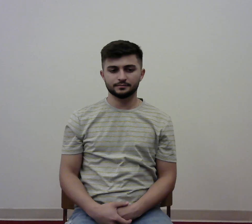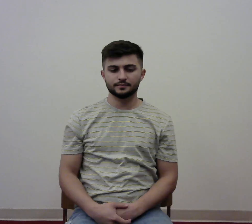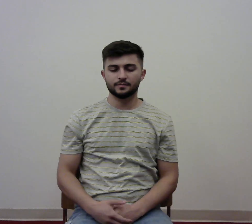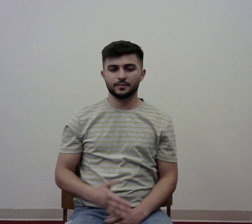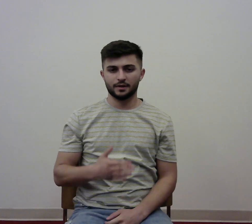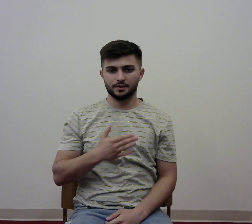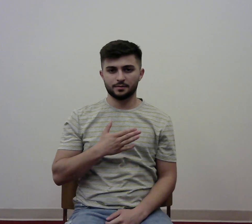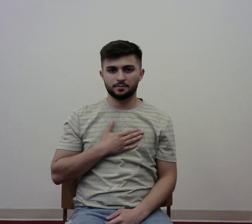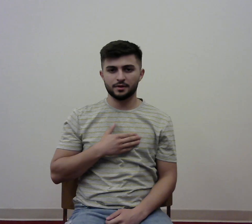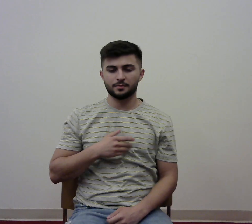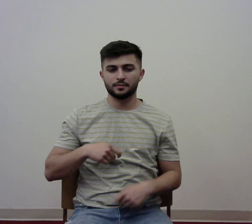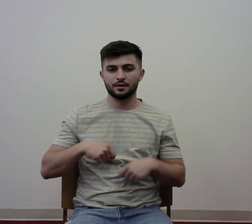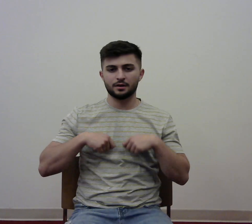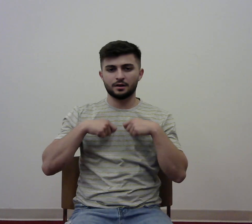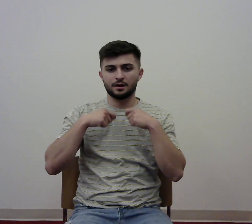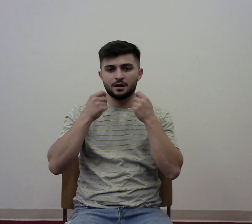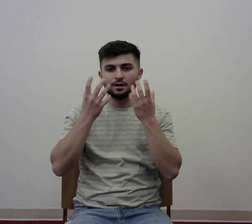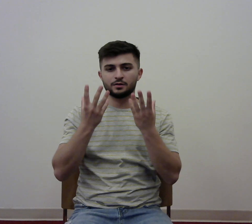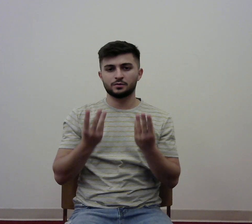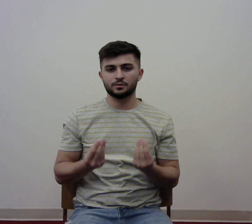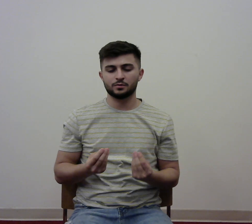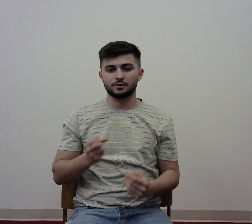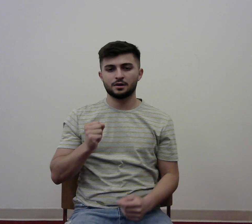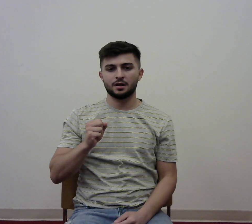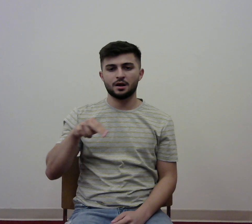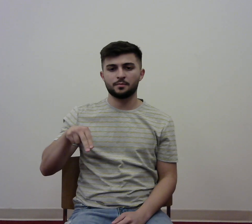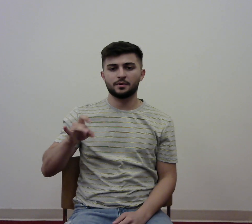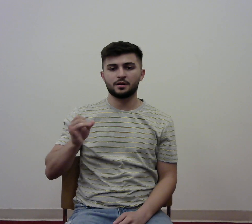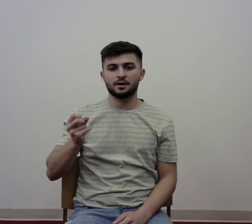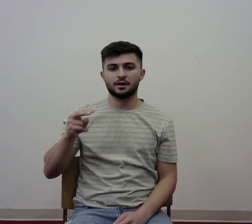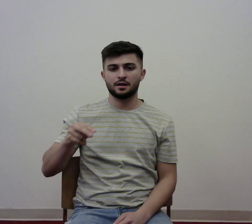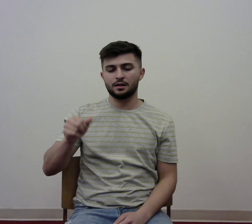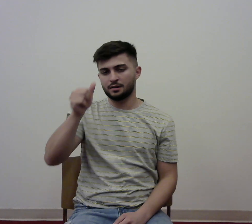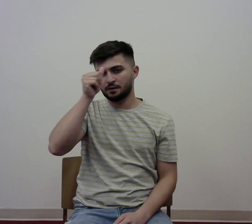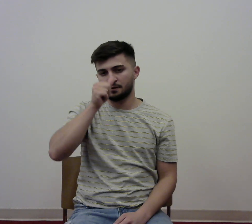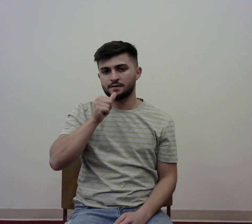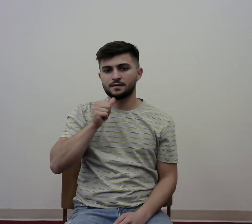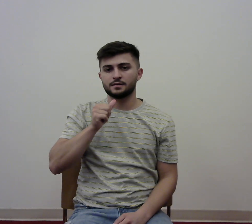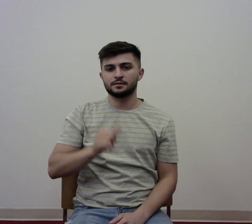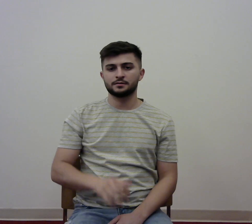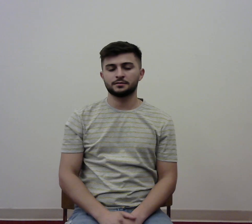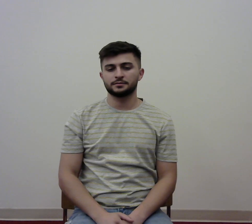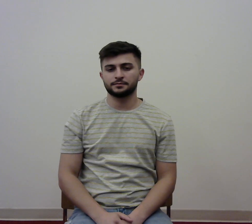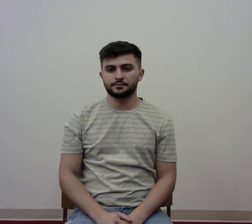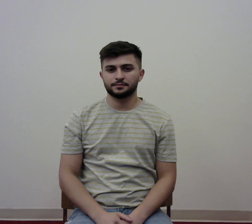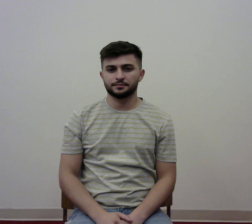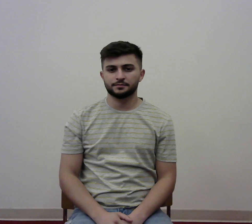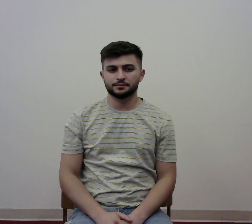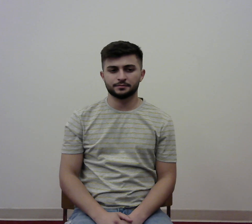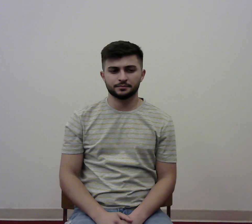Mənim ad günüm aprel ayındadır